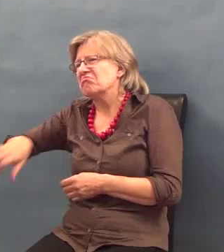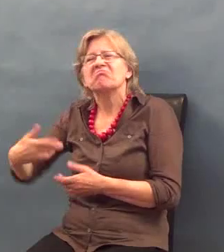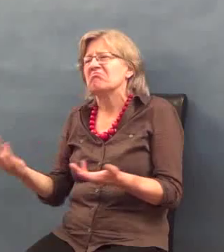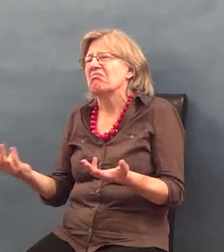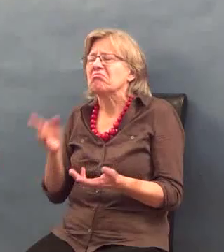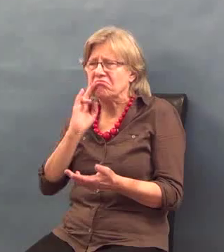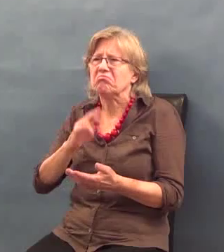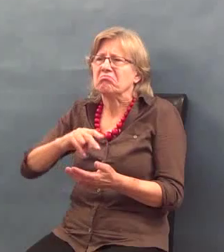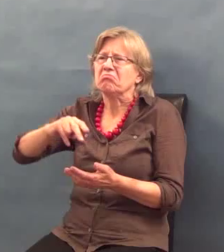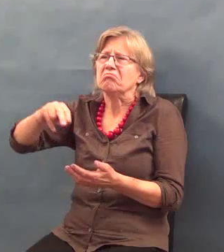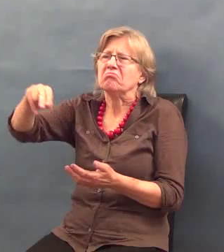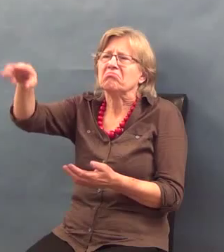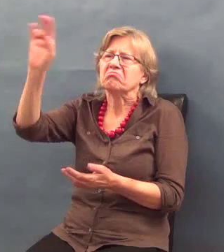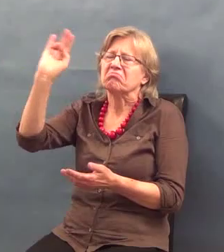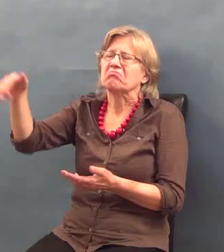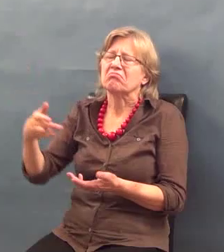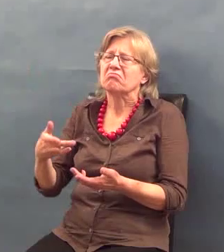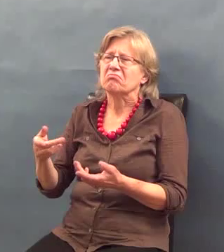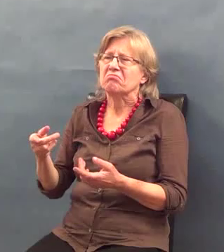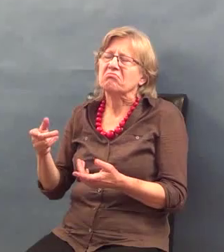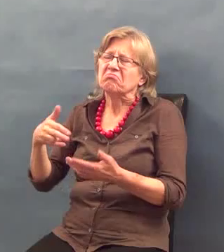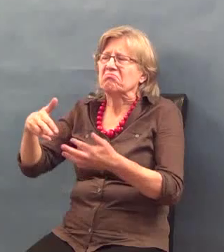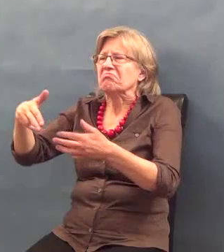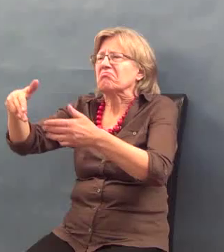Po prostu sobie przechodzą i idą dalej.